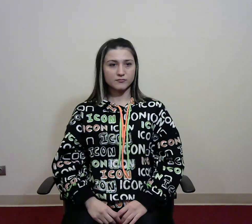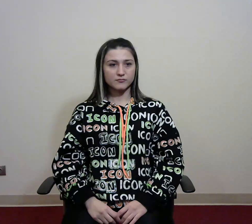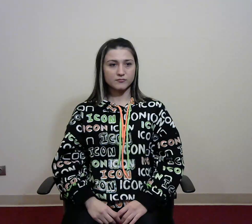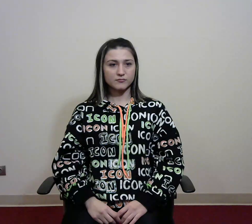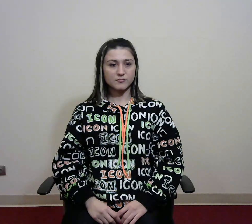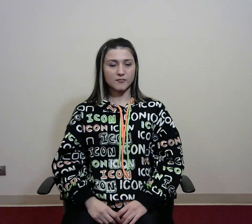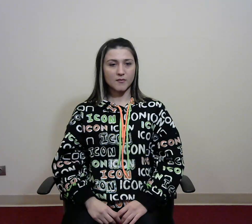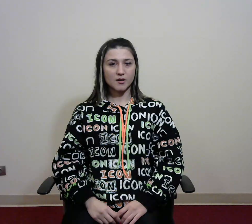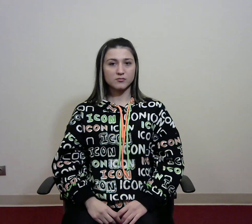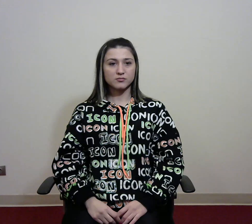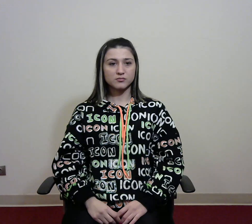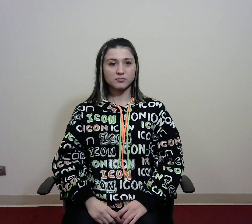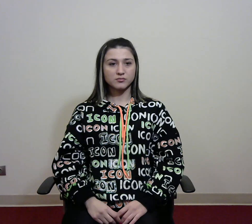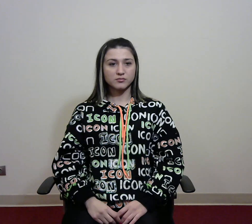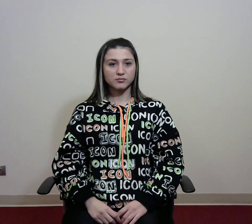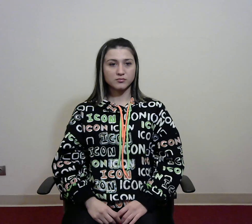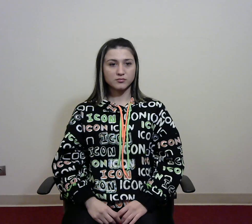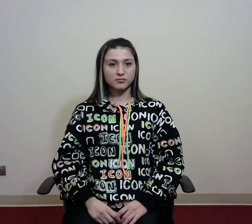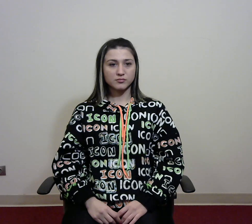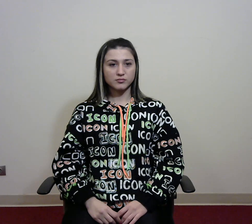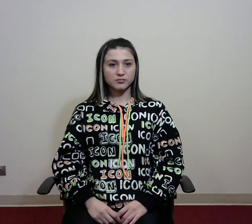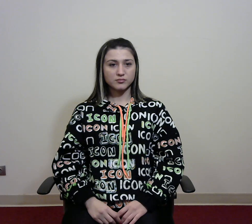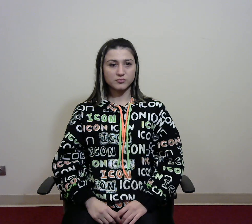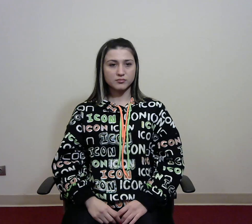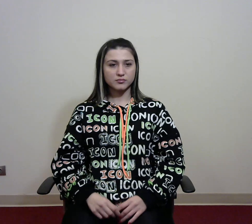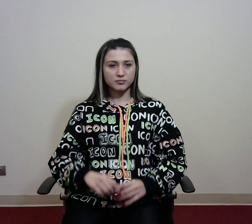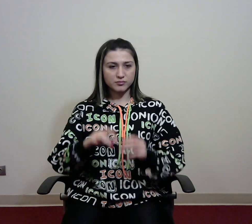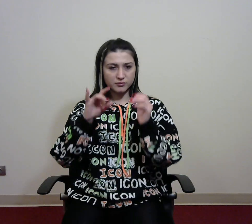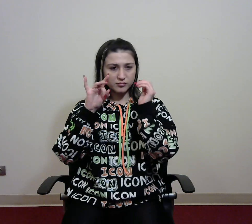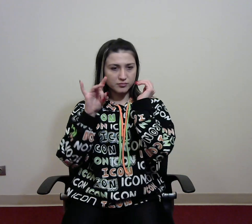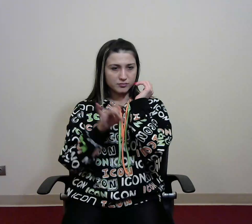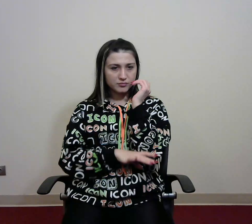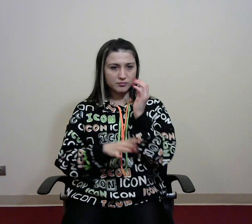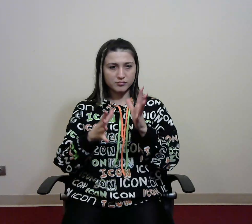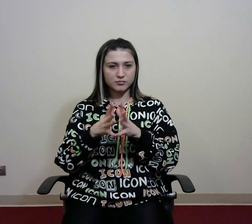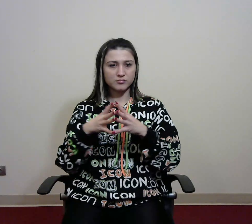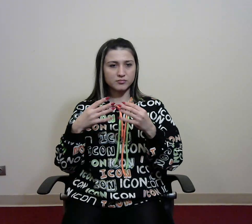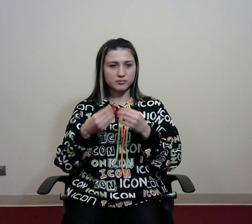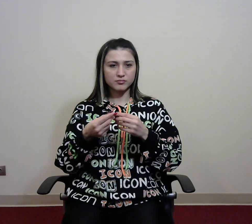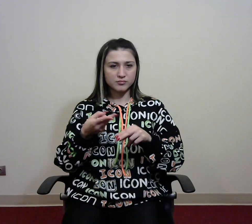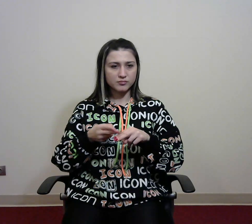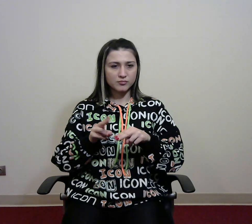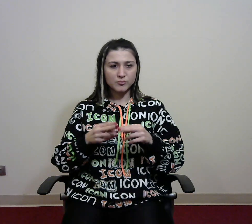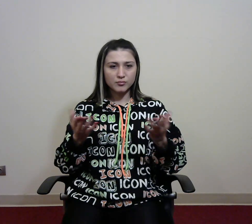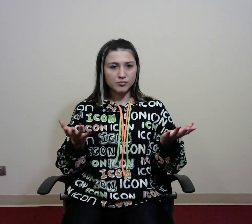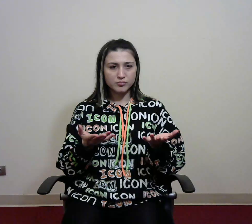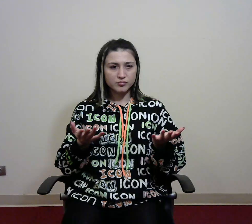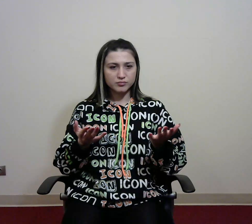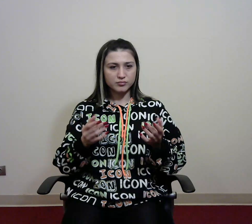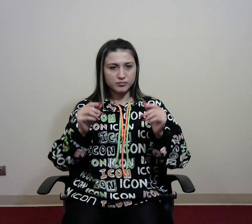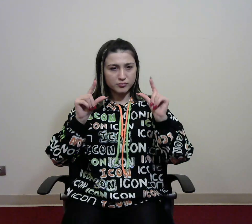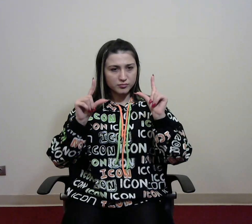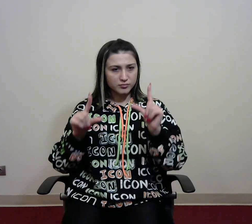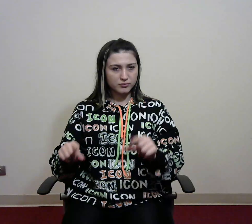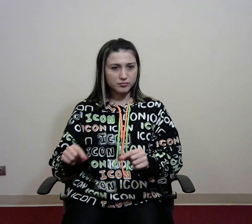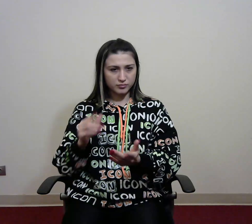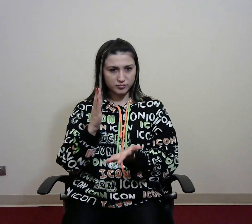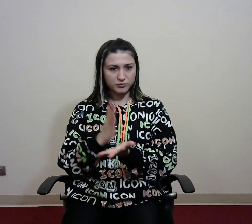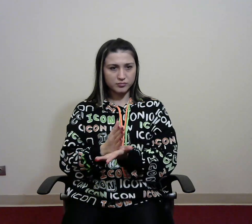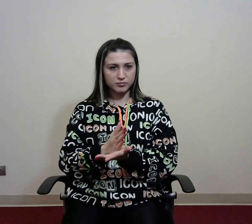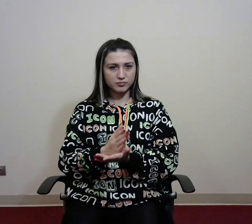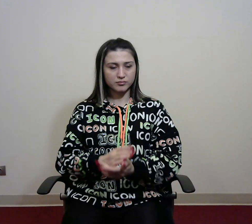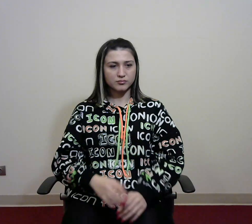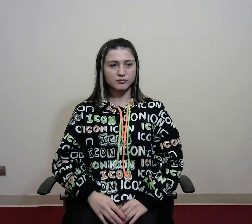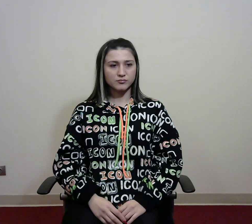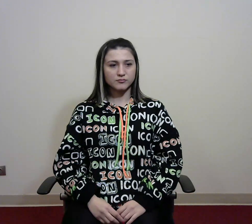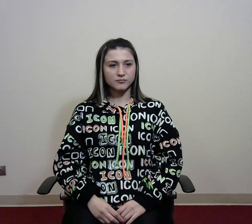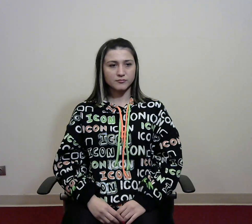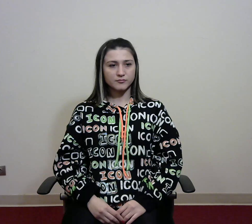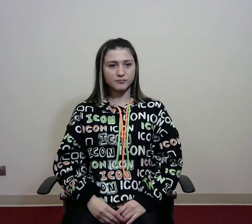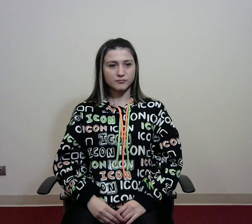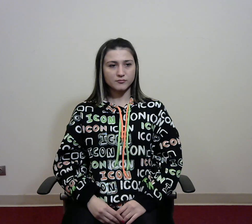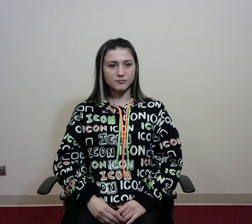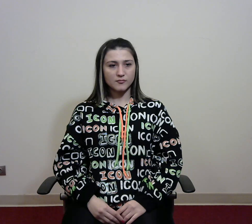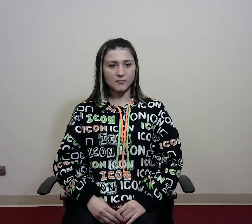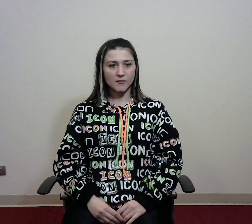Kasıb ailələr üçün hansı endirimlər var?